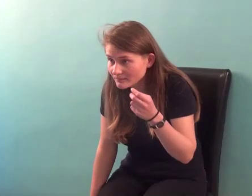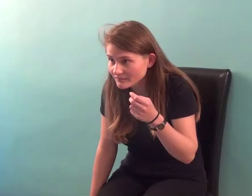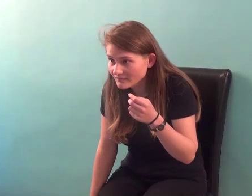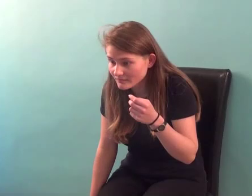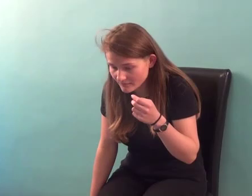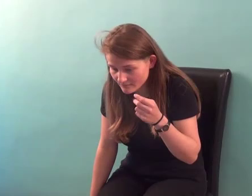Drugiego?